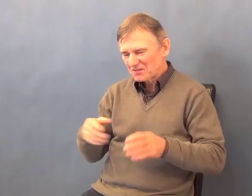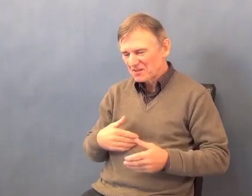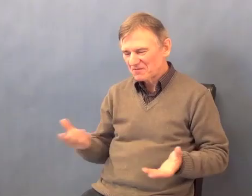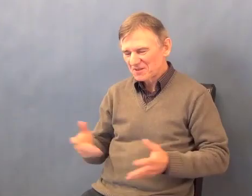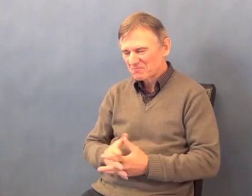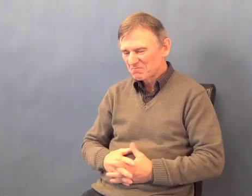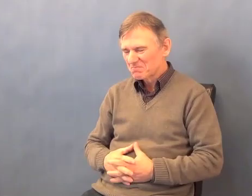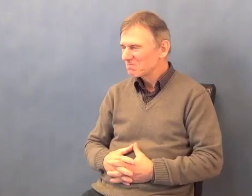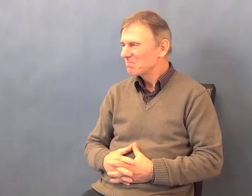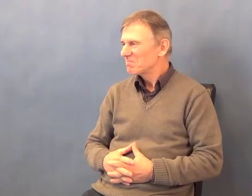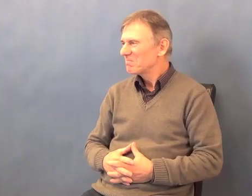Nie udało mi się wyjaśnić.